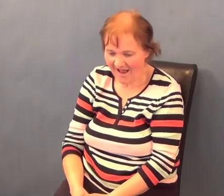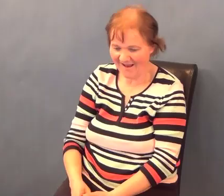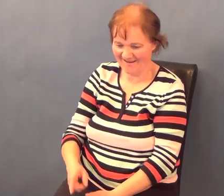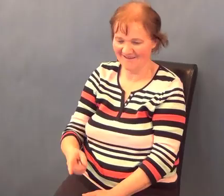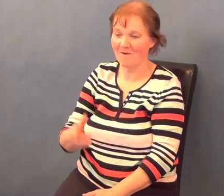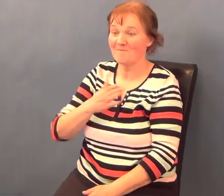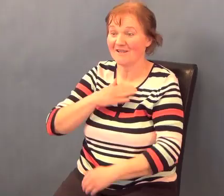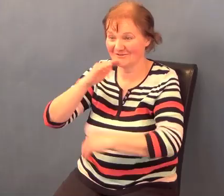Miał szczęście, tak.